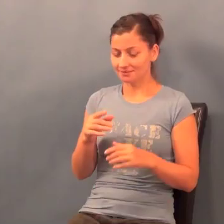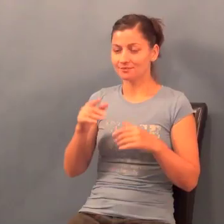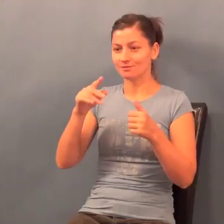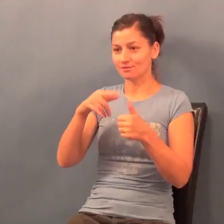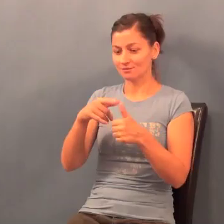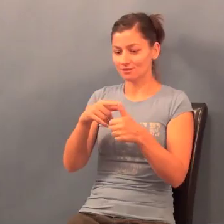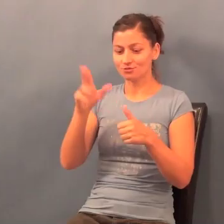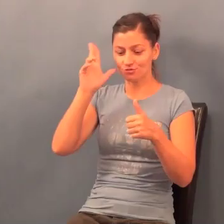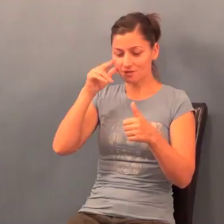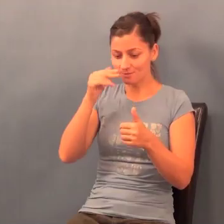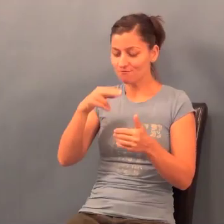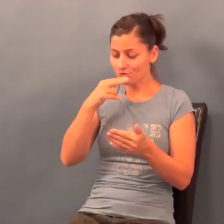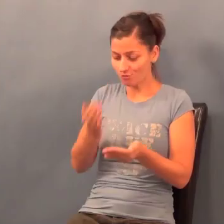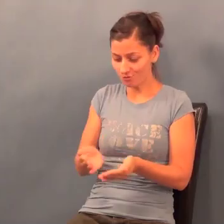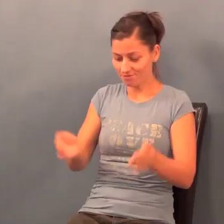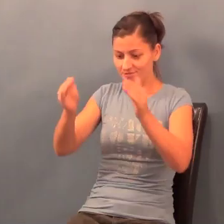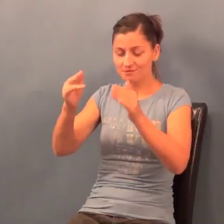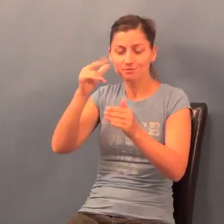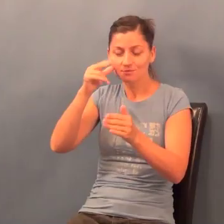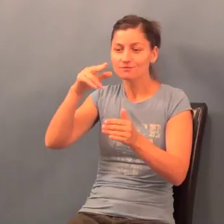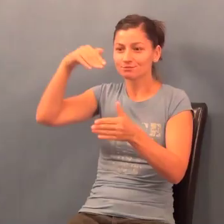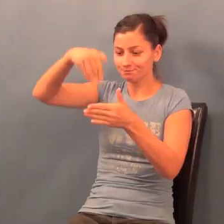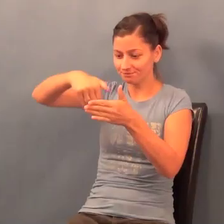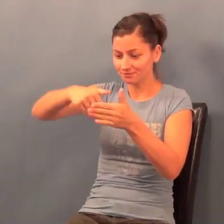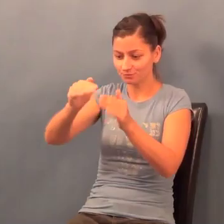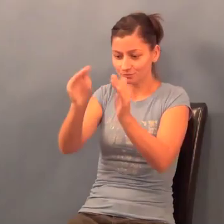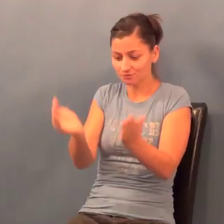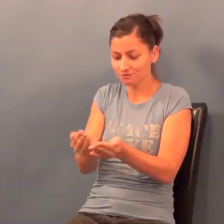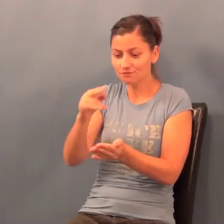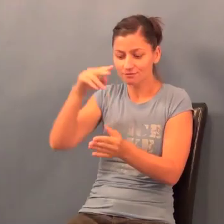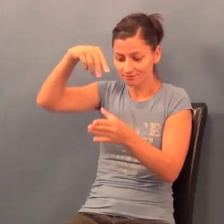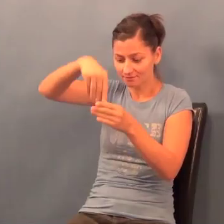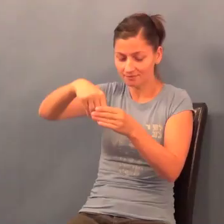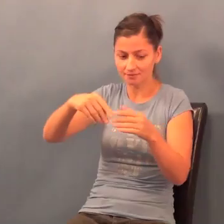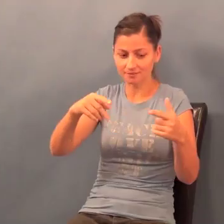W kuli z wodą jest sobie żaba.